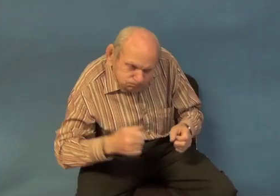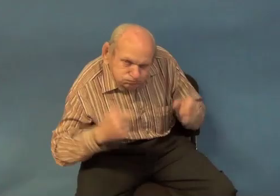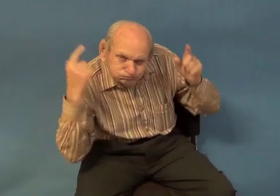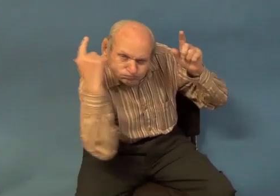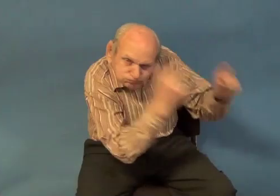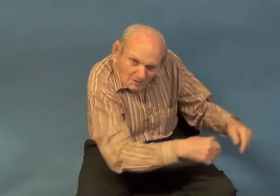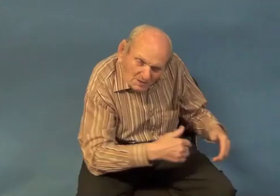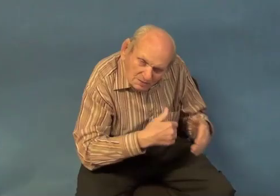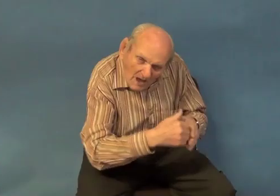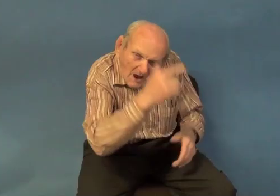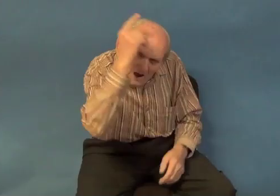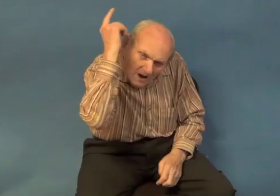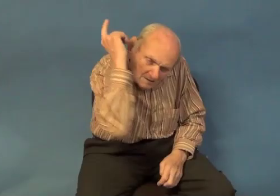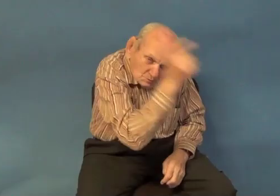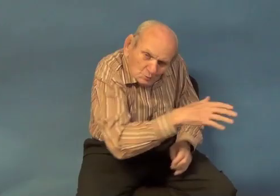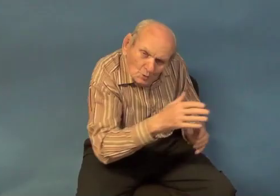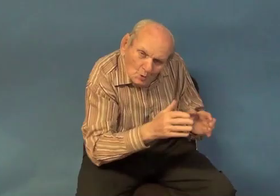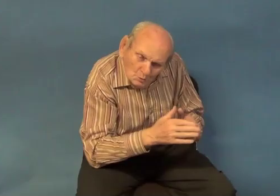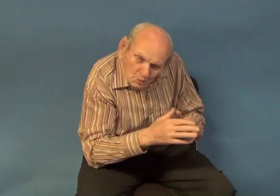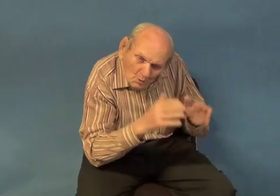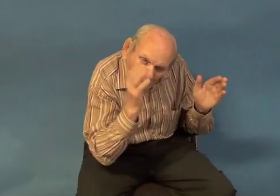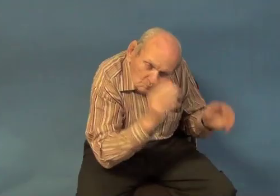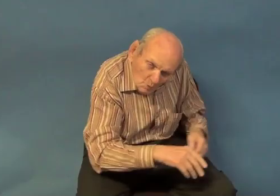Poszedł dalej, do domu.